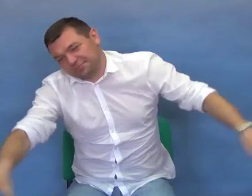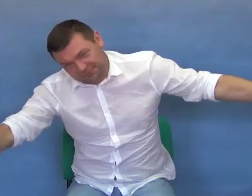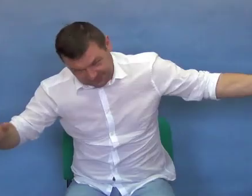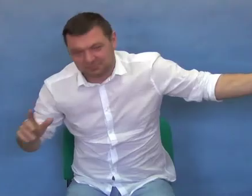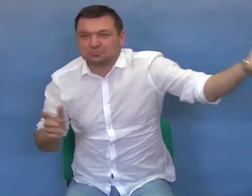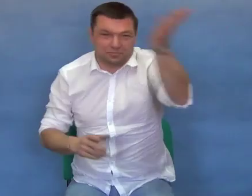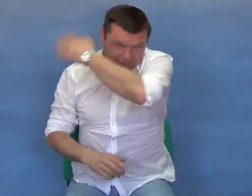Dziewczyna go minęła i pojechała dalej.